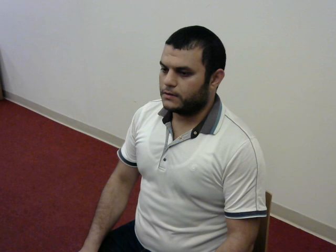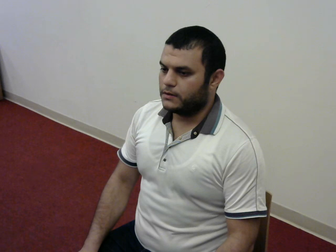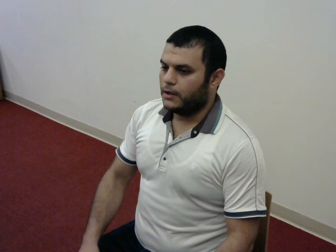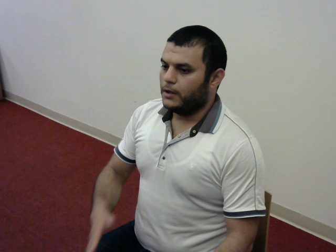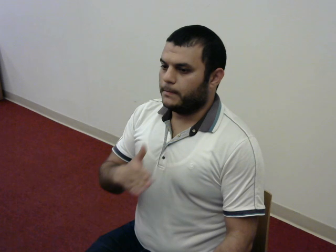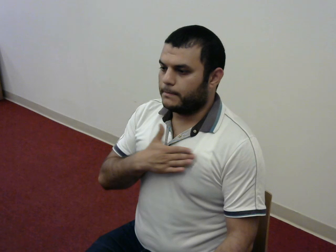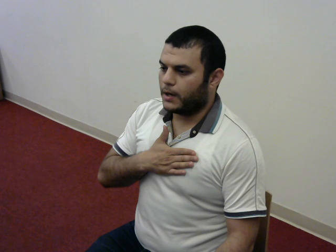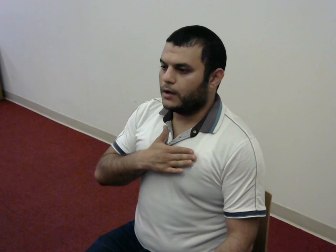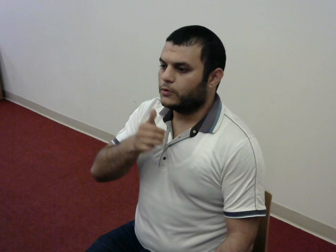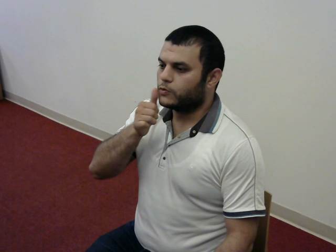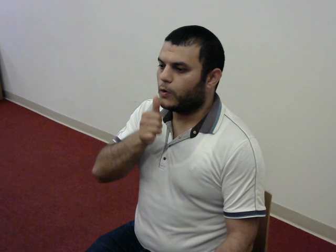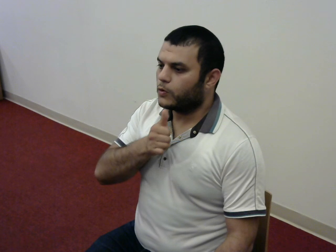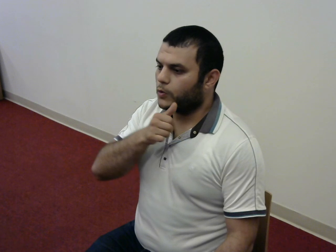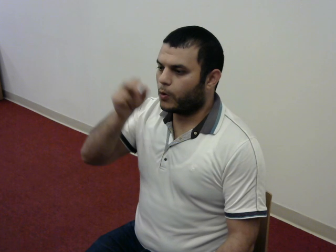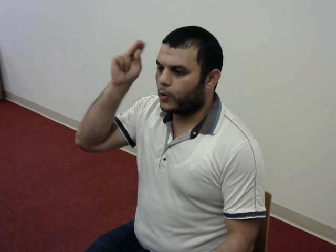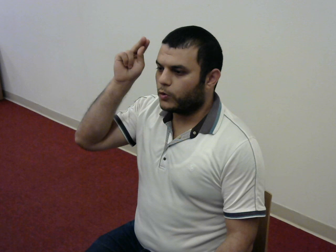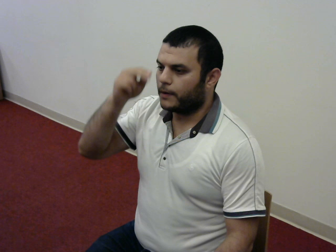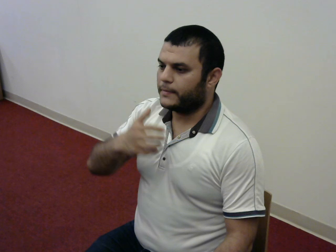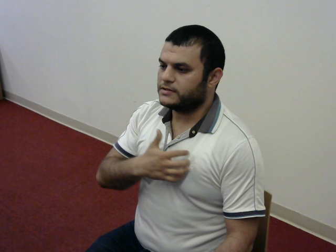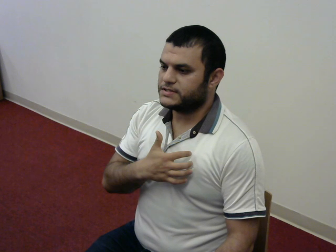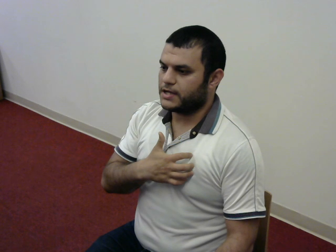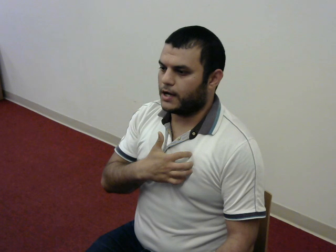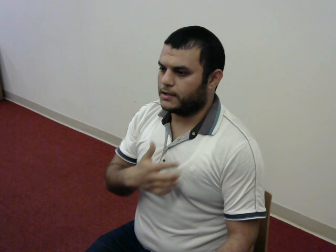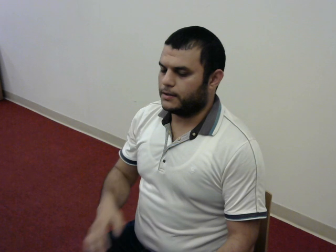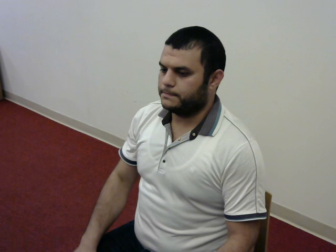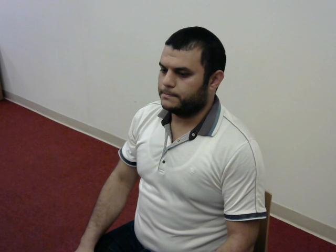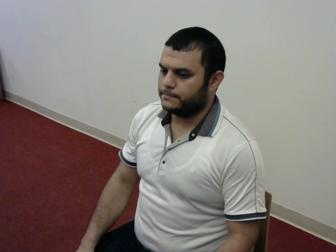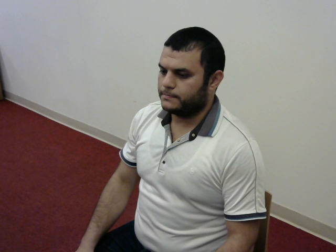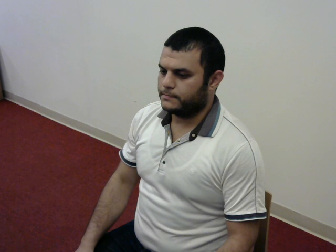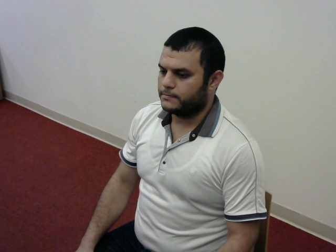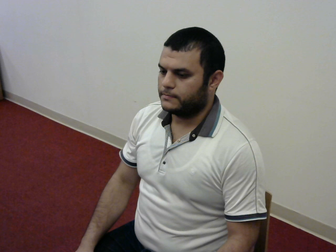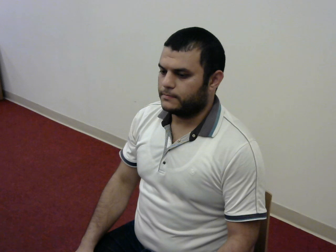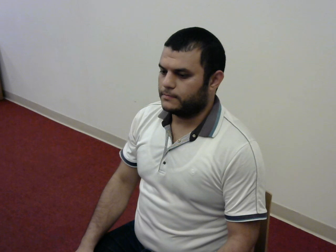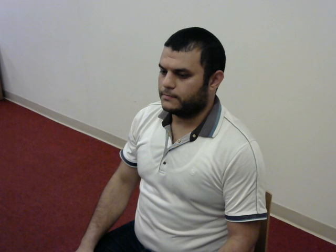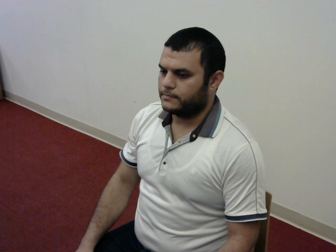Mən kodlaşdırma öyrənmək istəyirəm